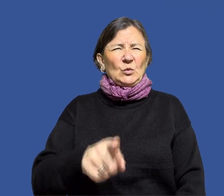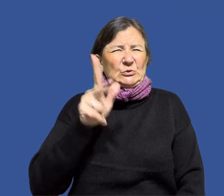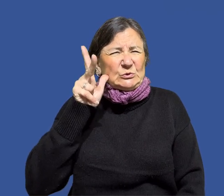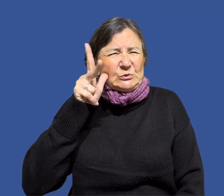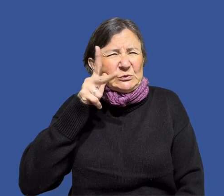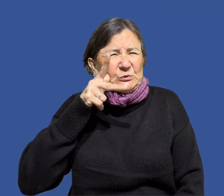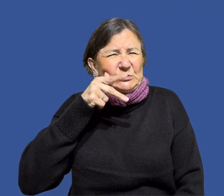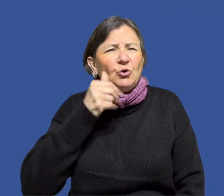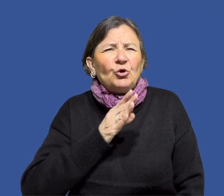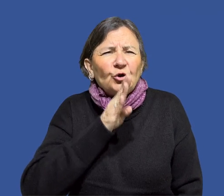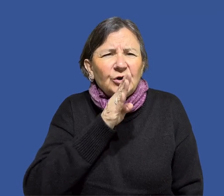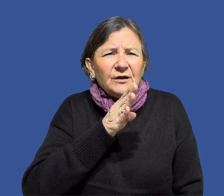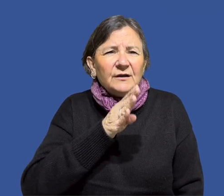On et fa mal?